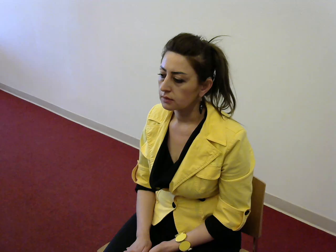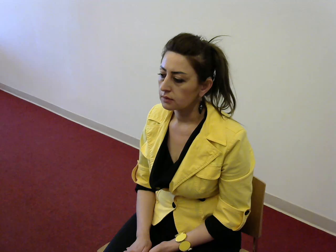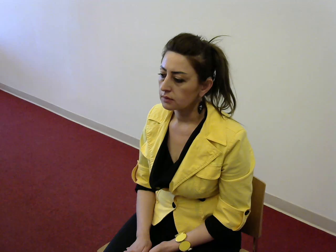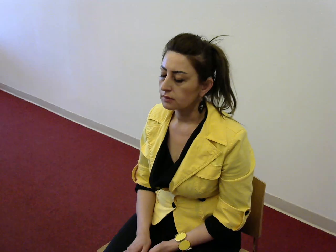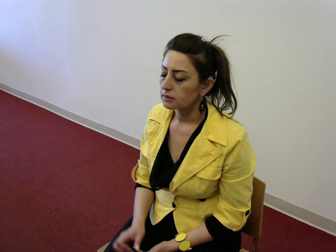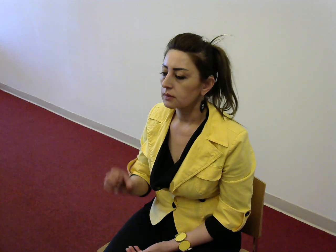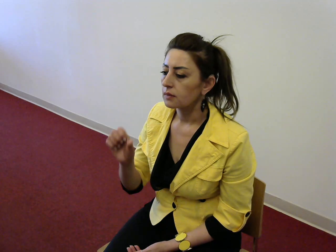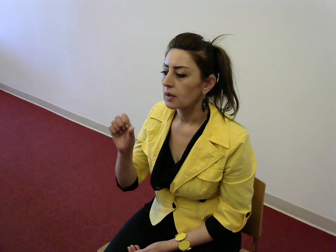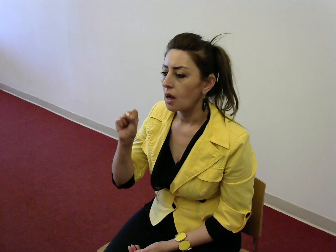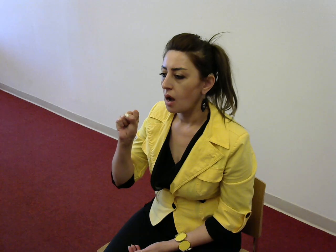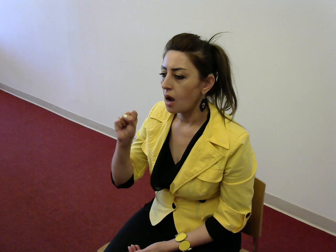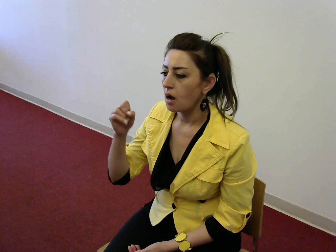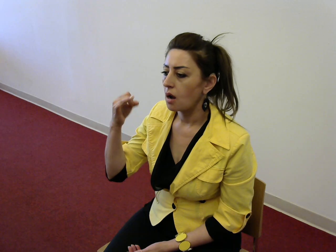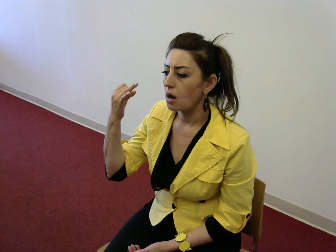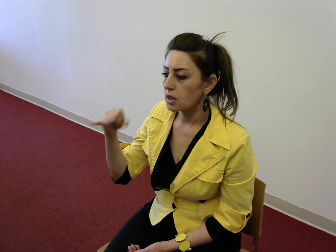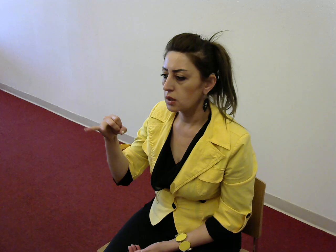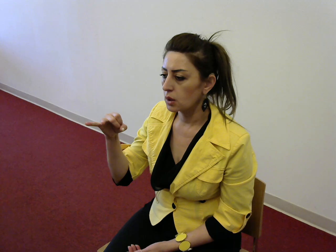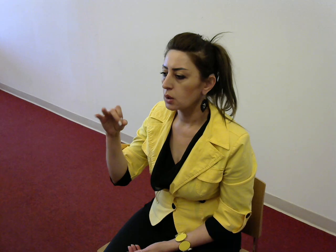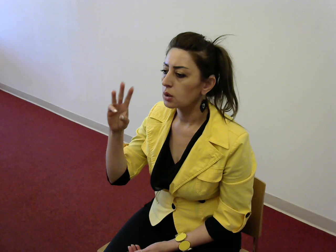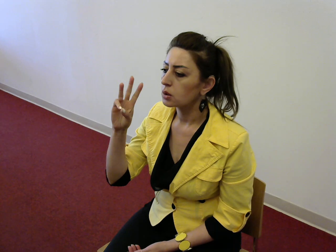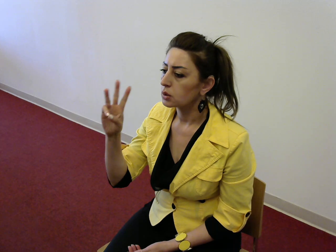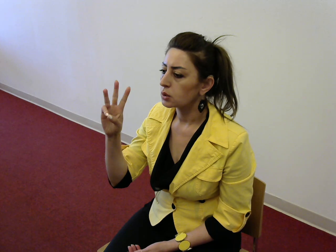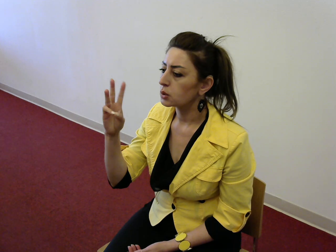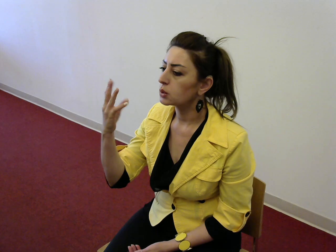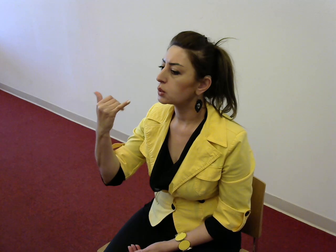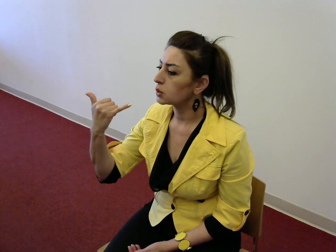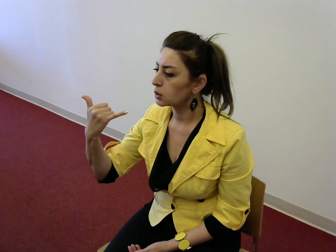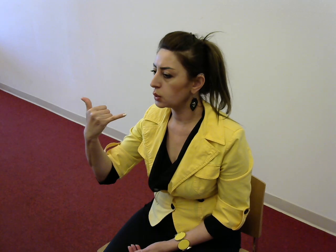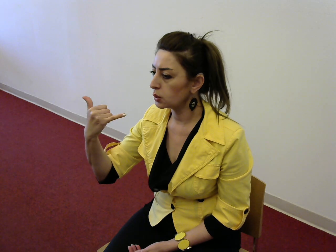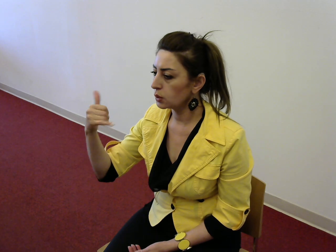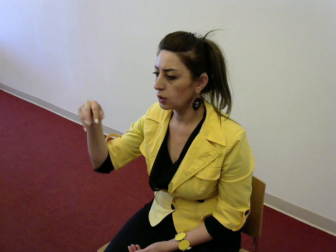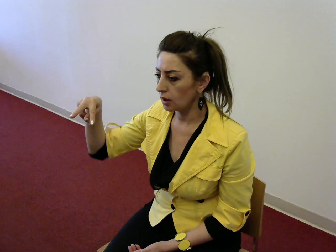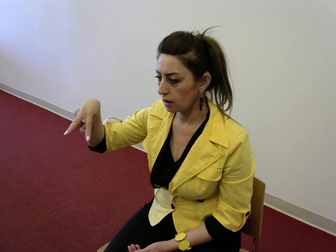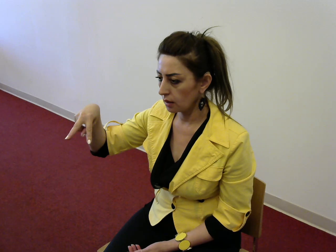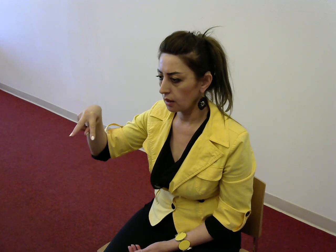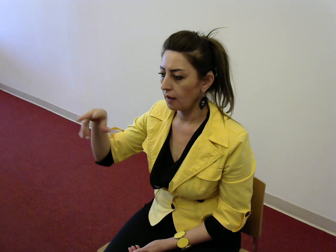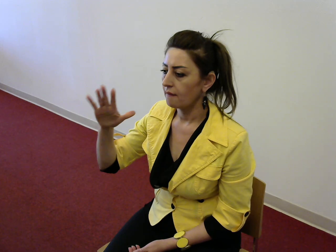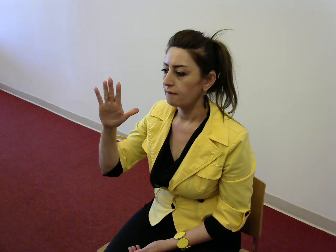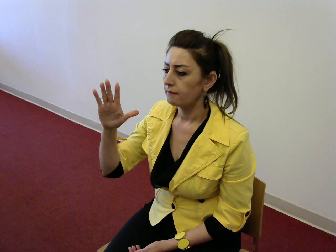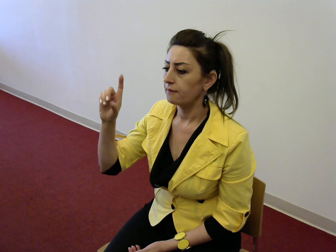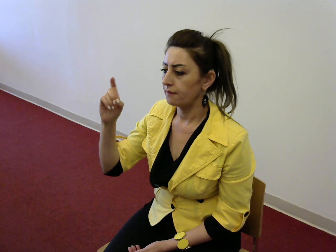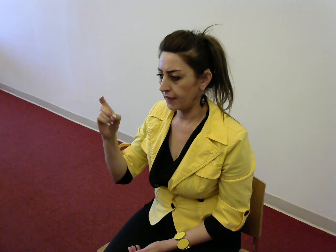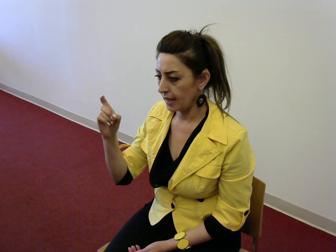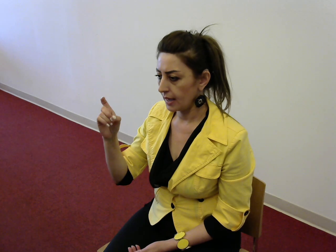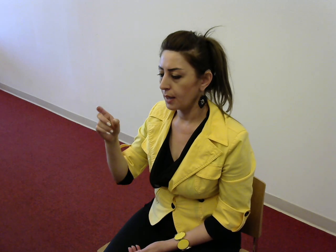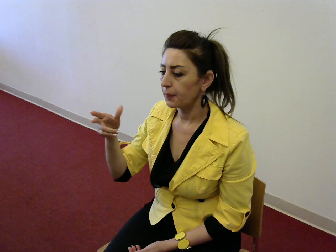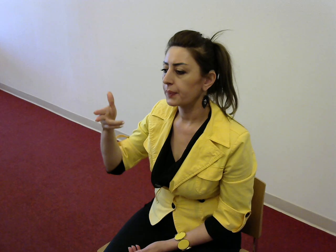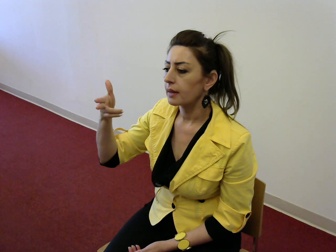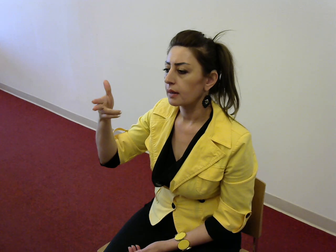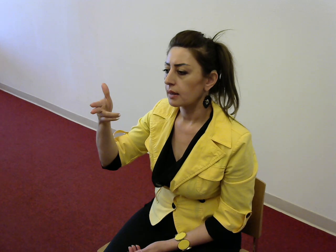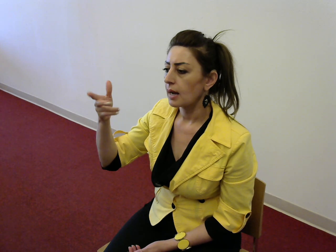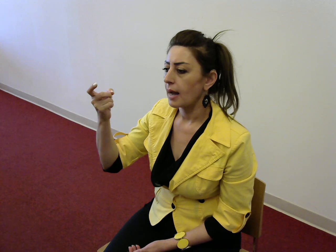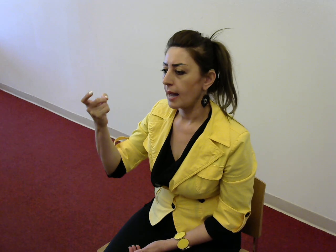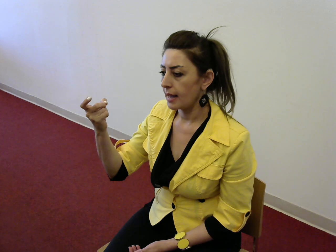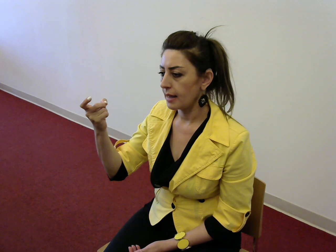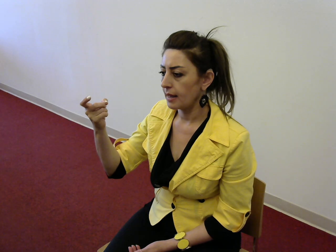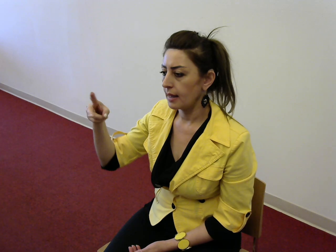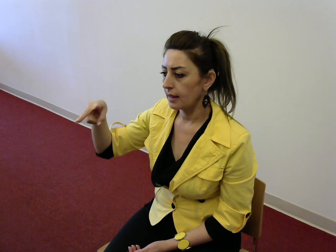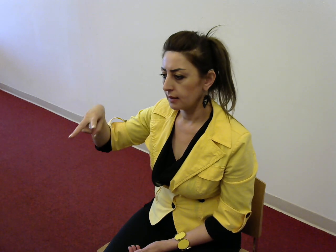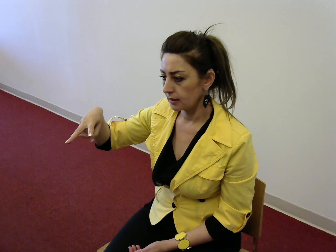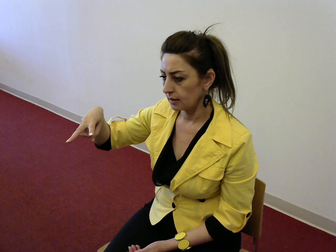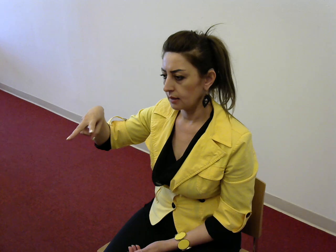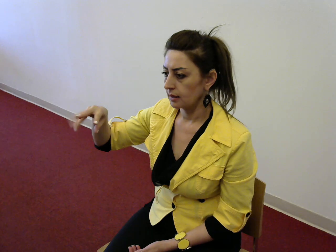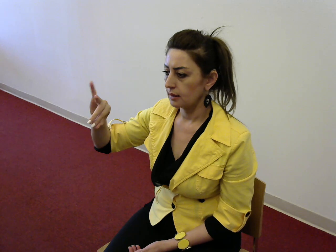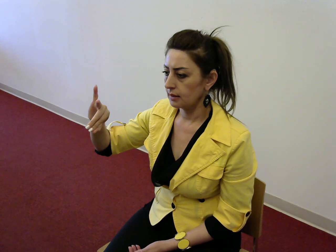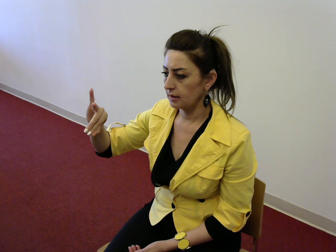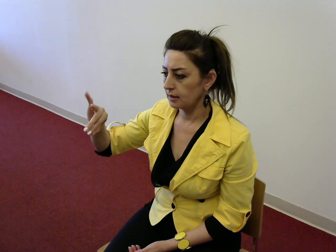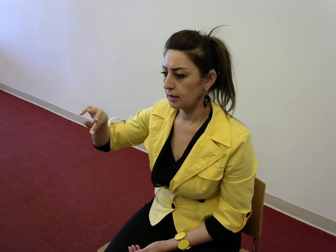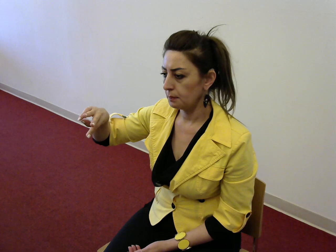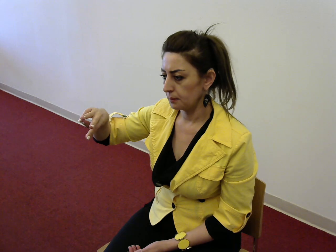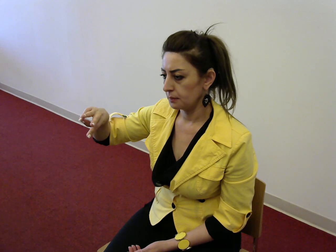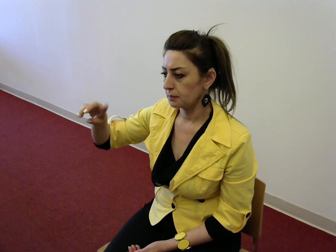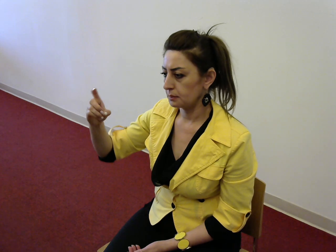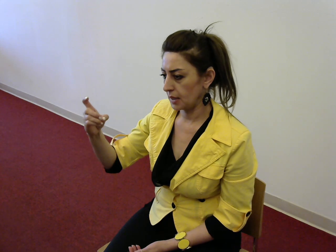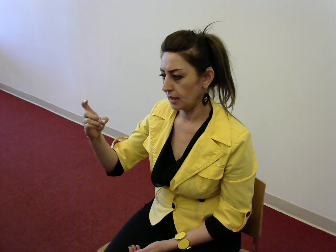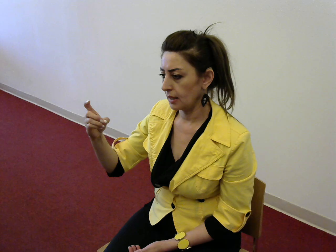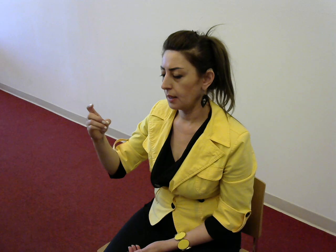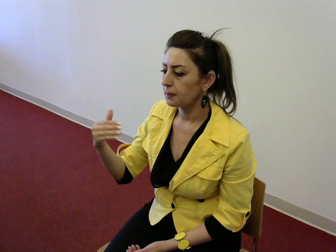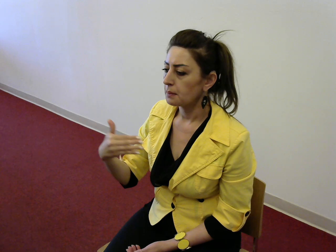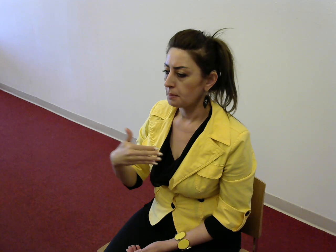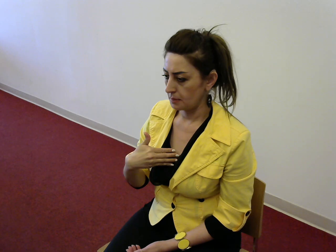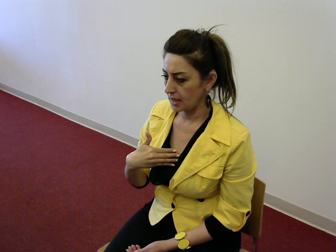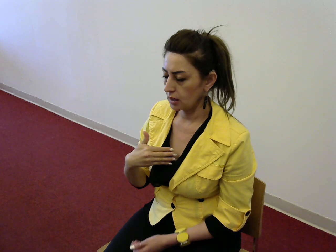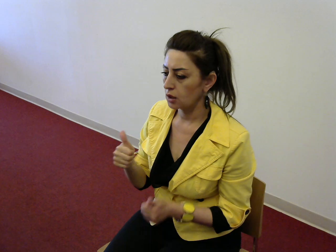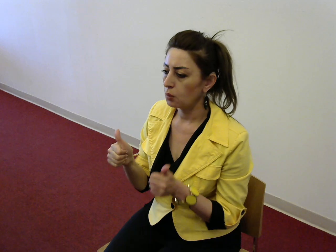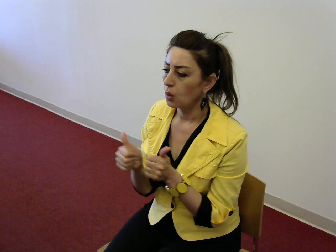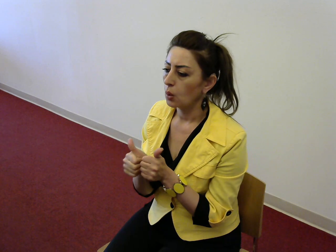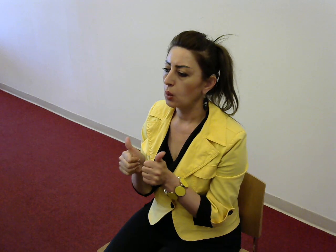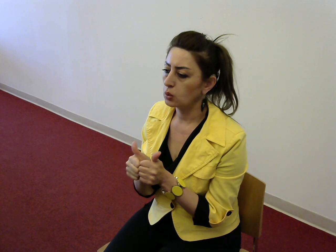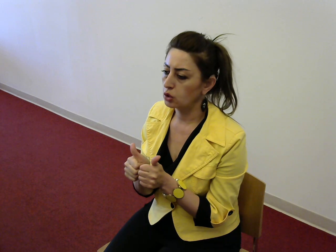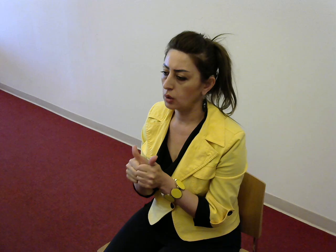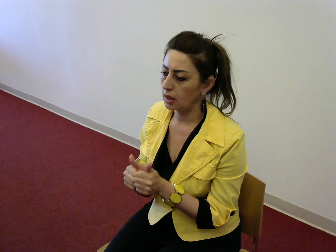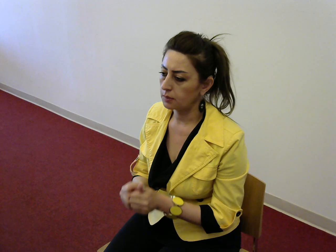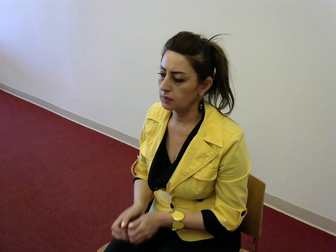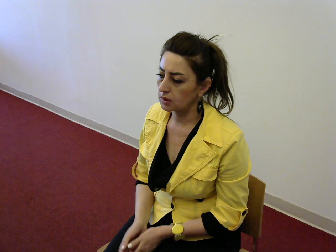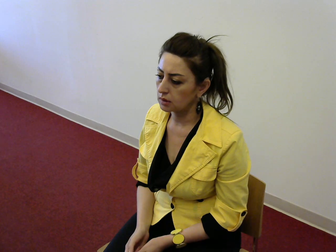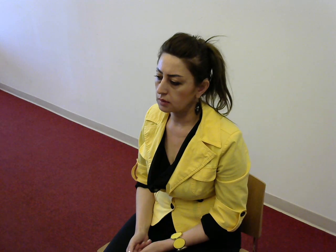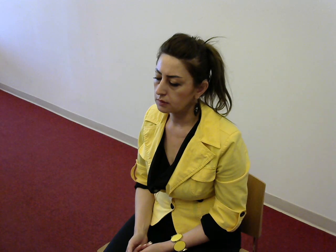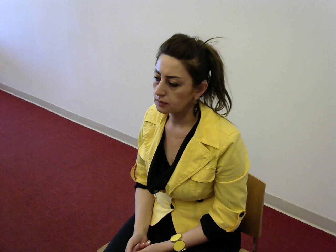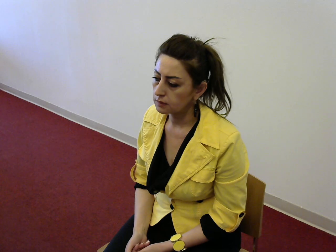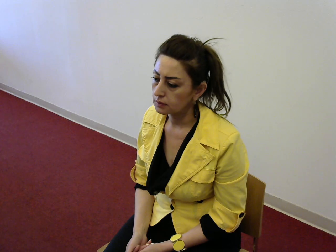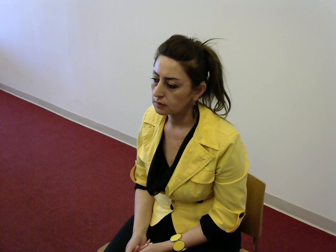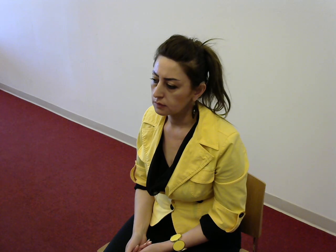Aygül və Həlimə mənim qonşularımdır